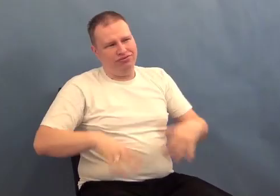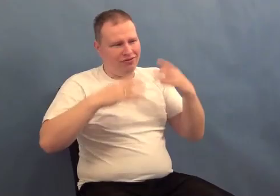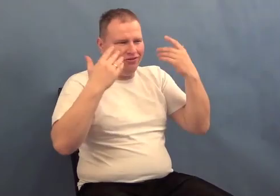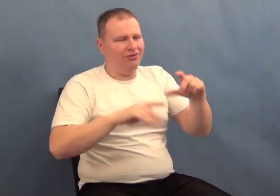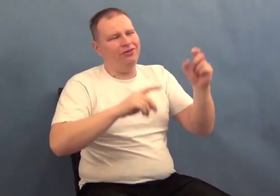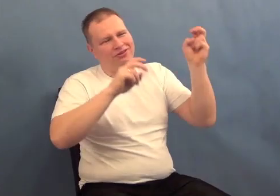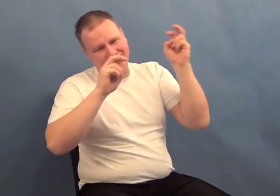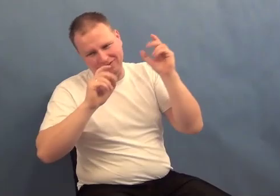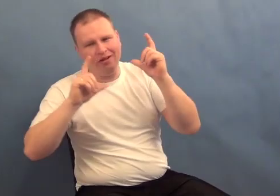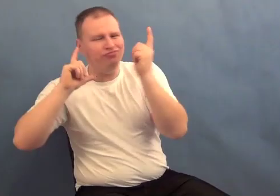Już wyszli.